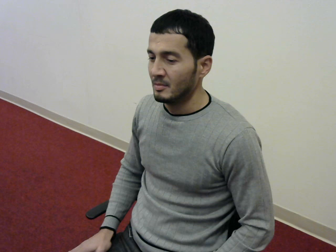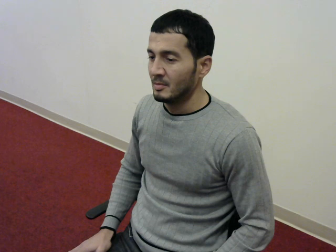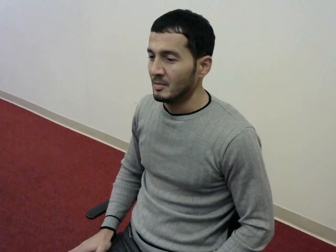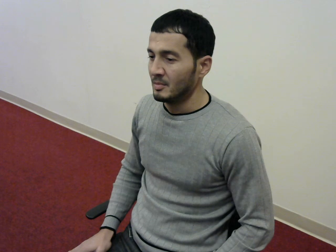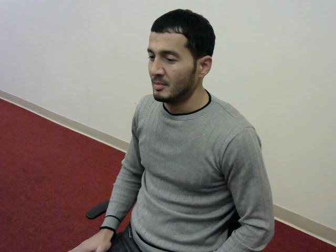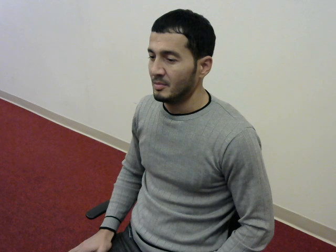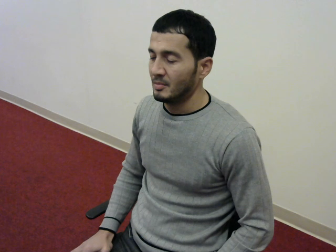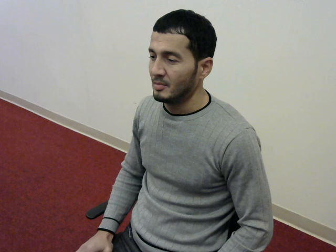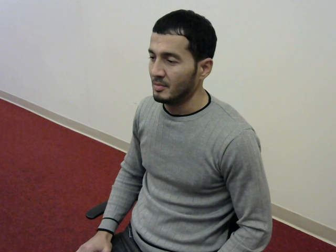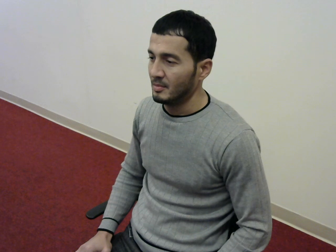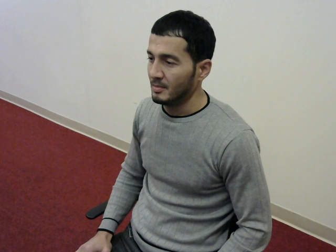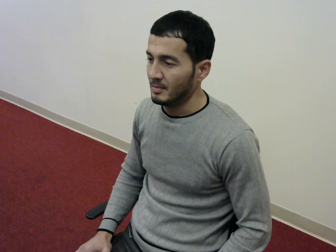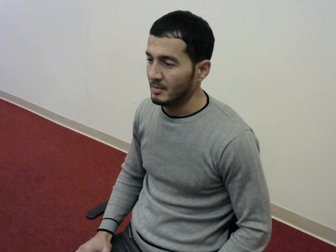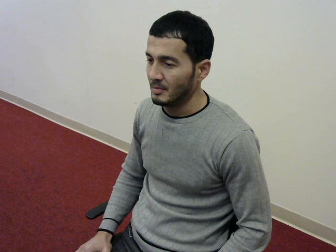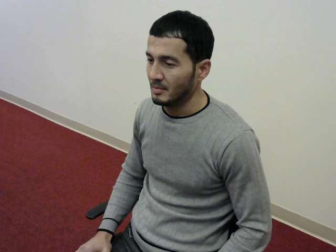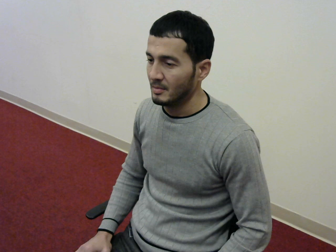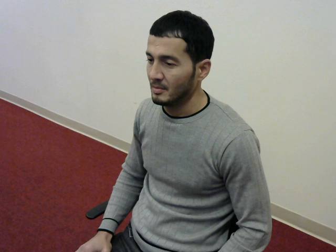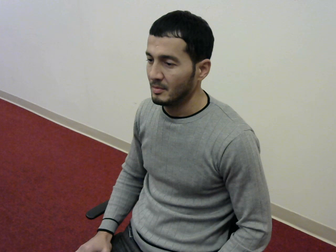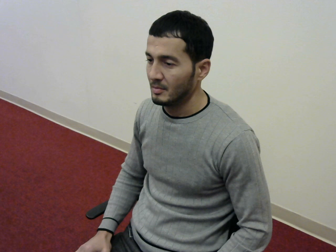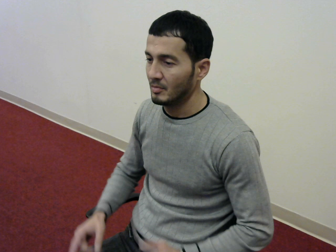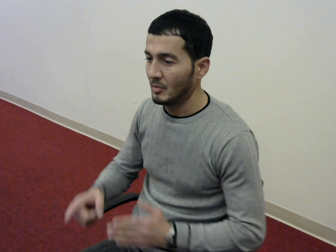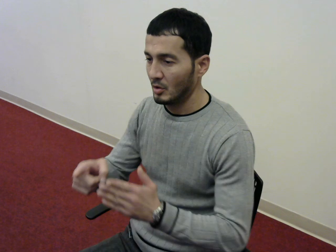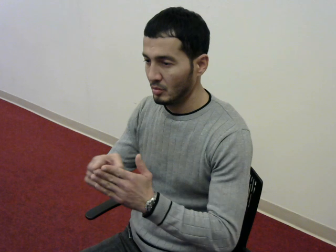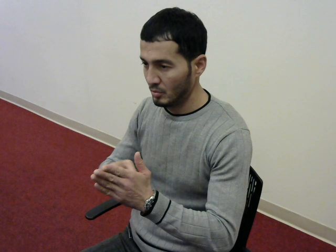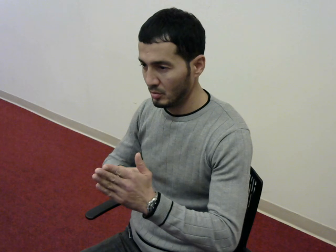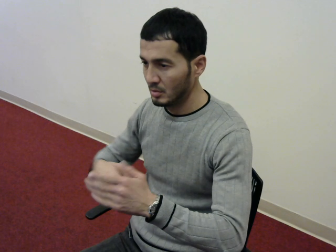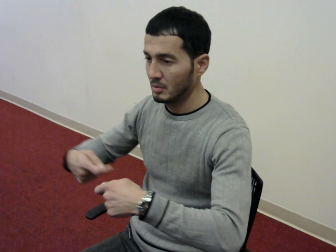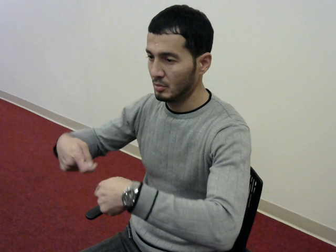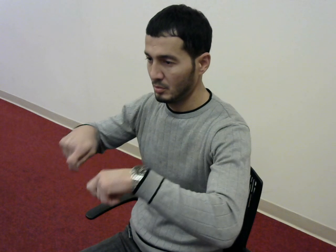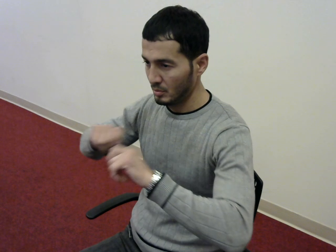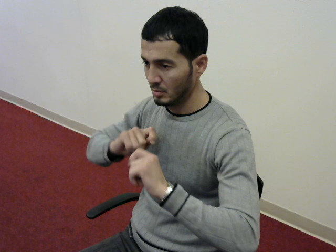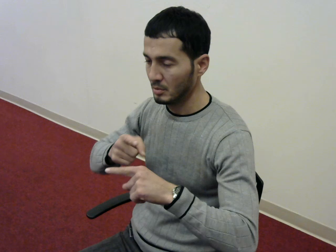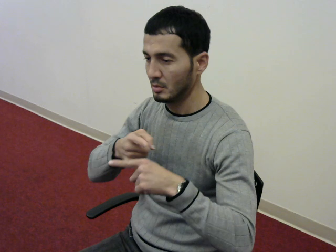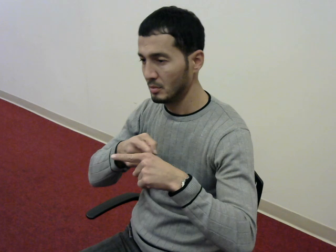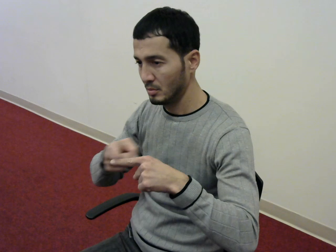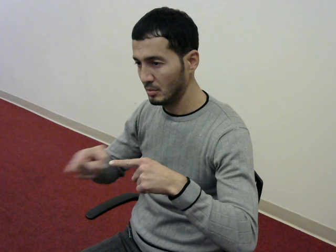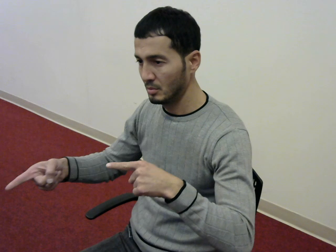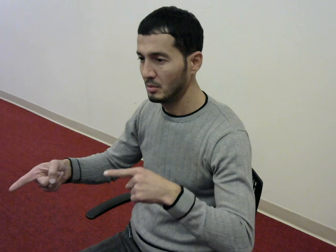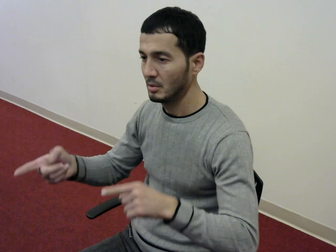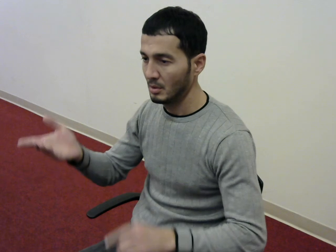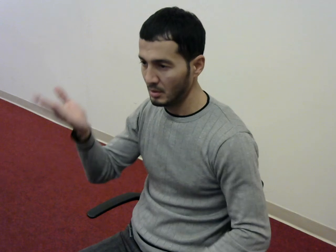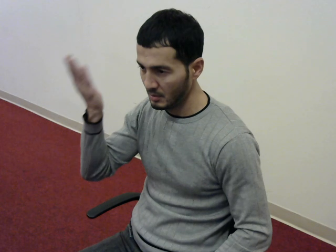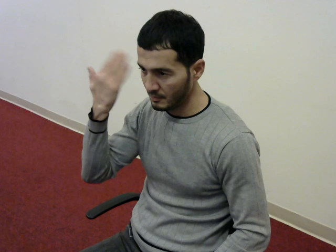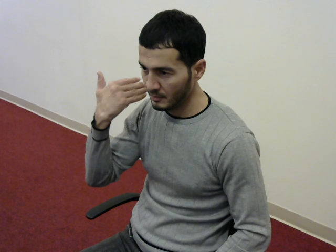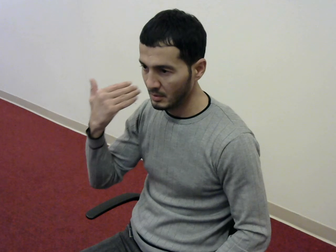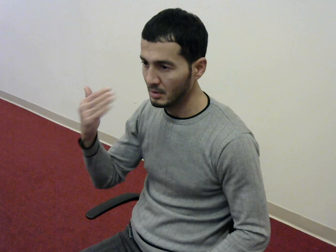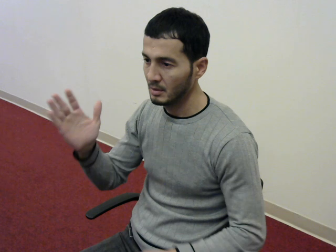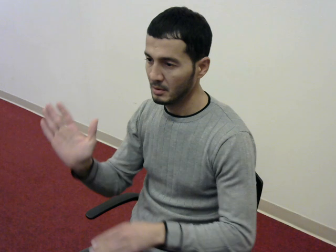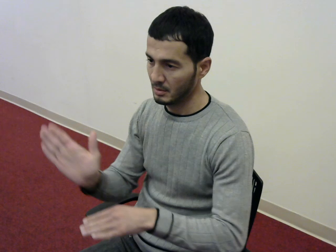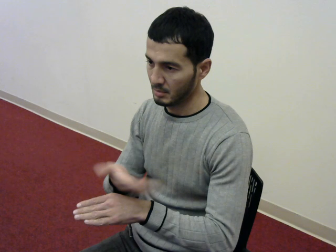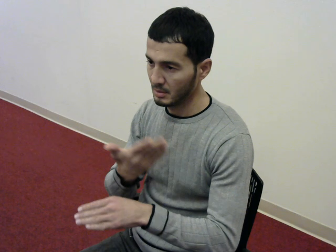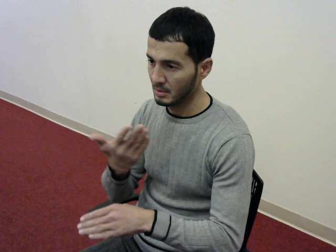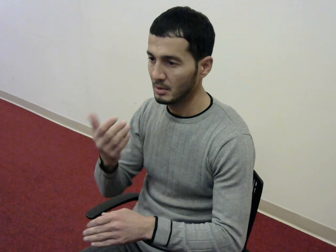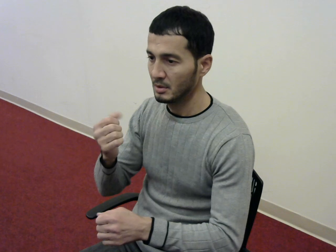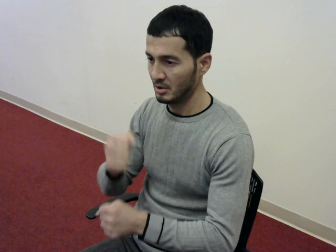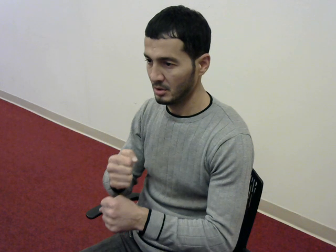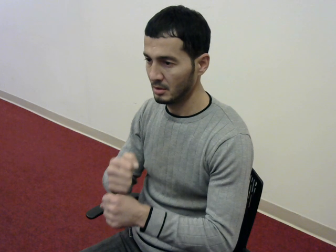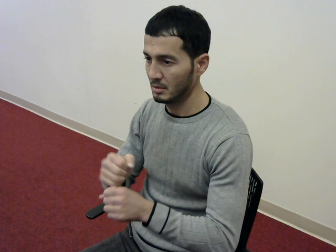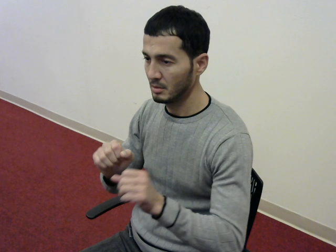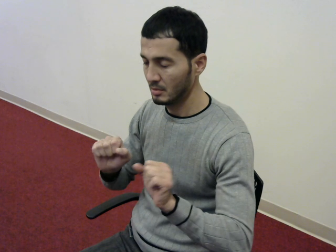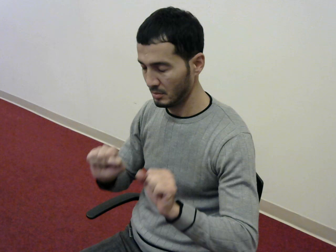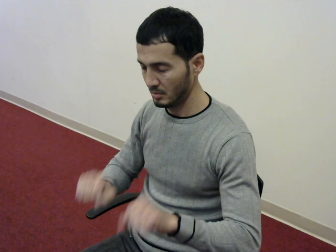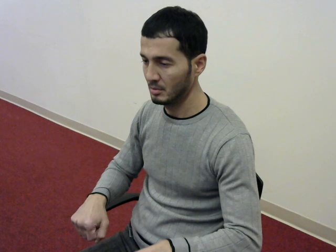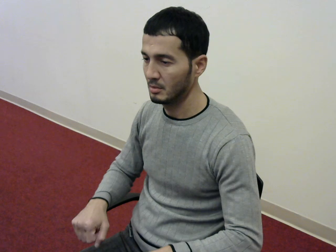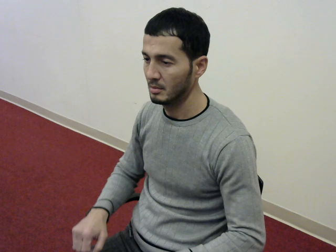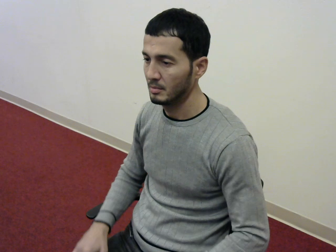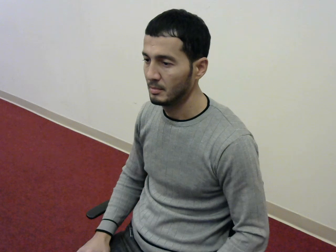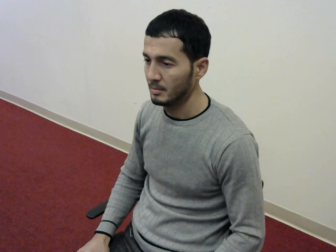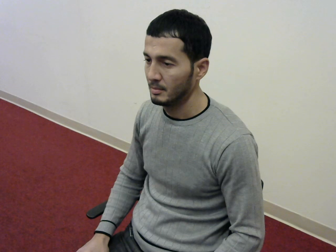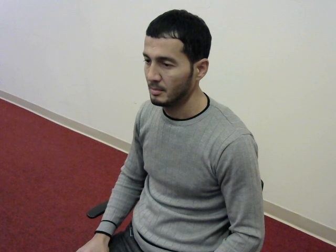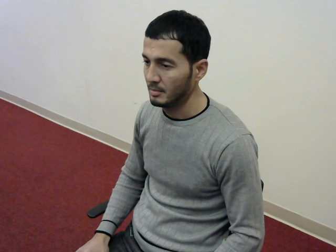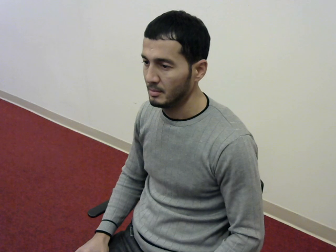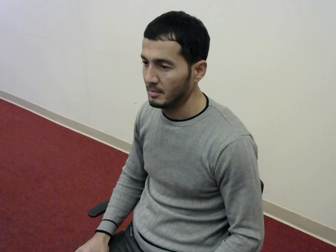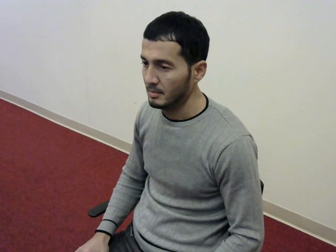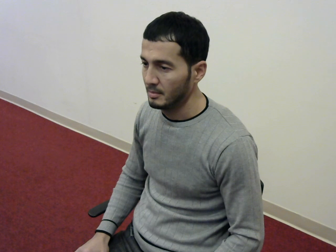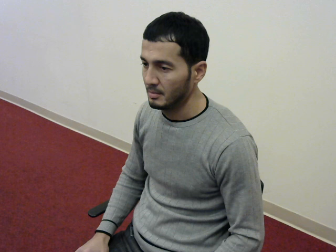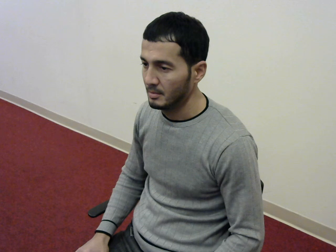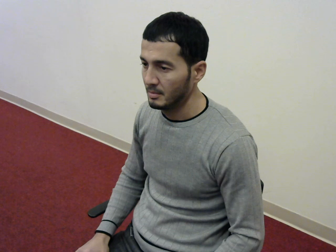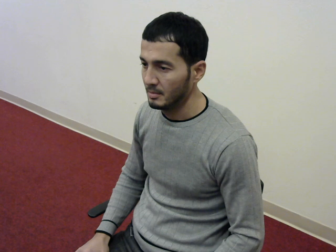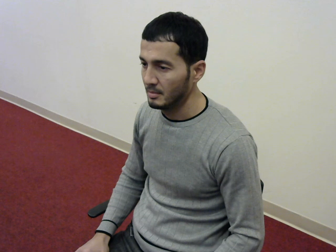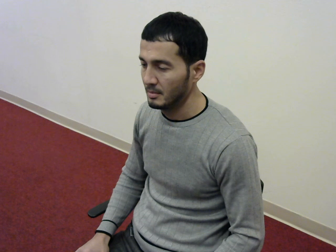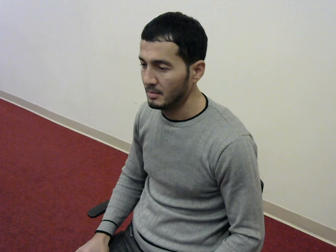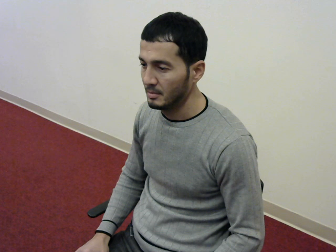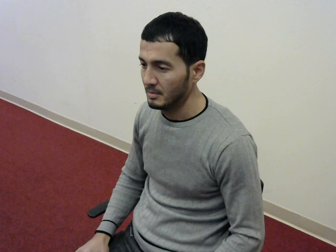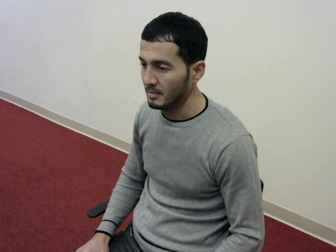Etibarnaməni müddətindən əvvəl ləğv etdirmək olarmı?